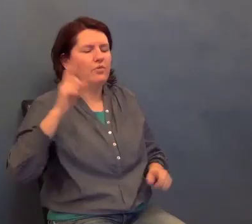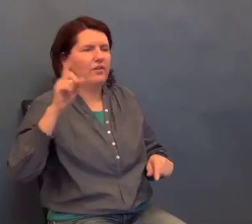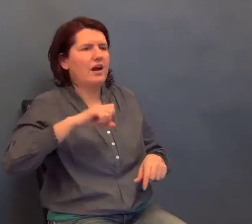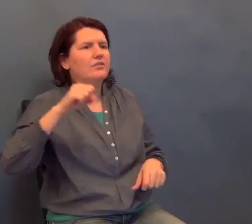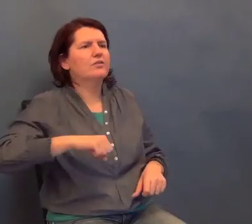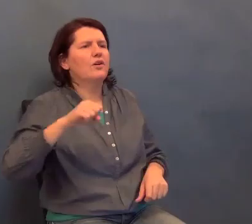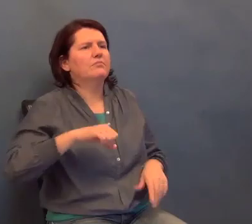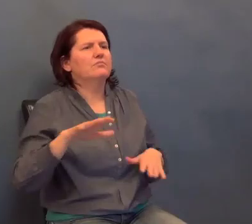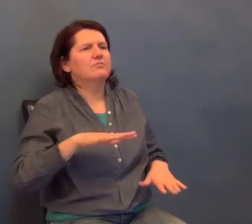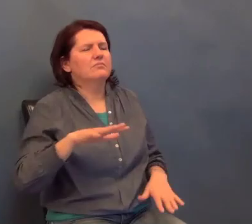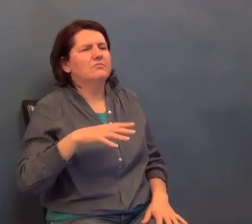Uwaga na bombę atomową.